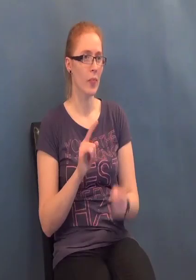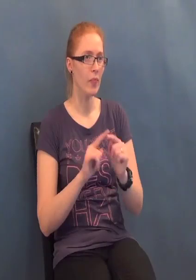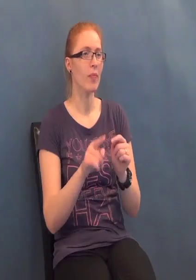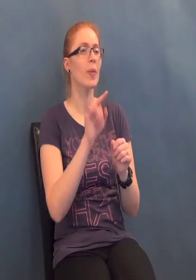Nie wolno.